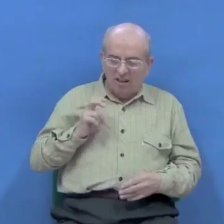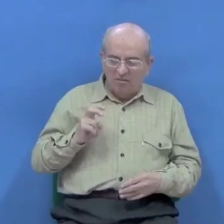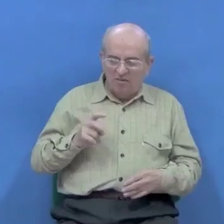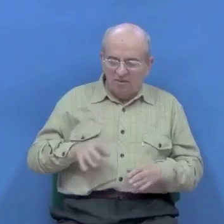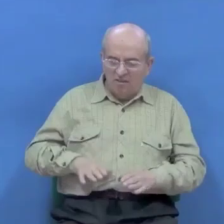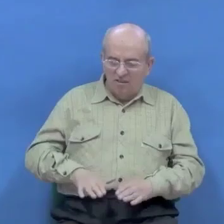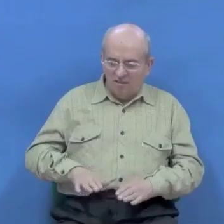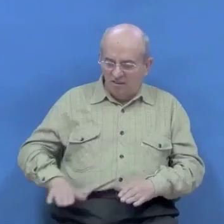Tramwaj.